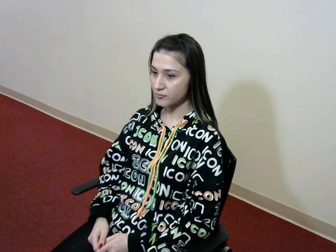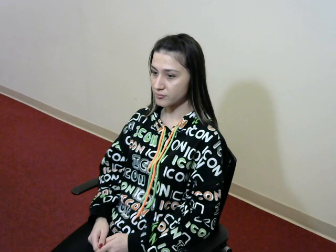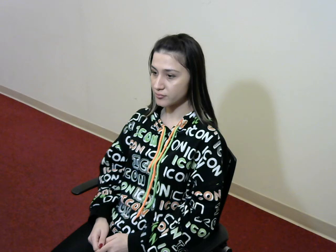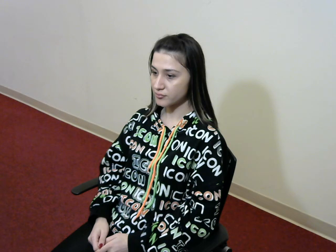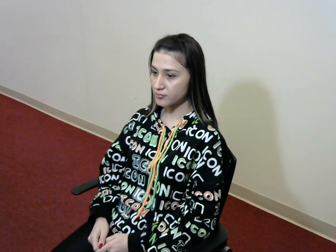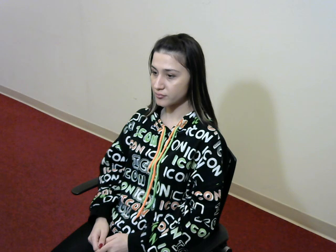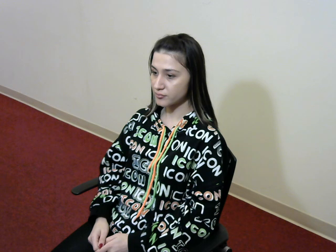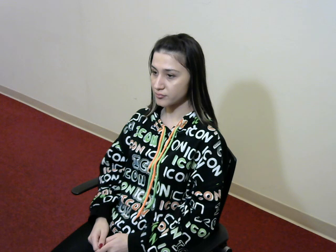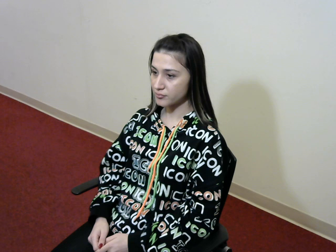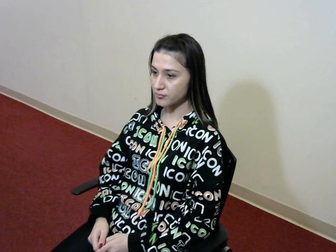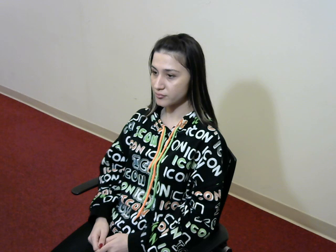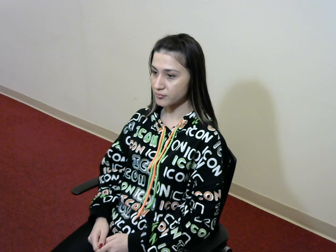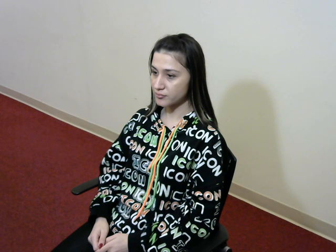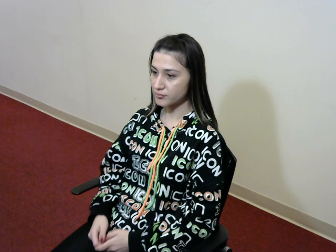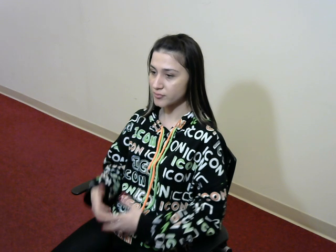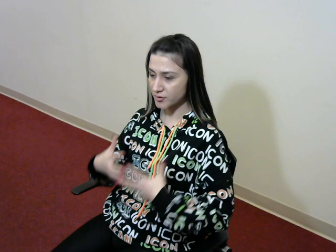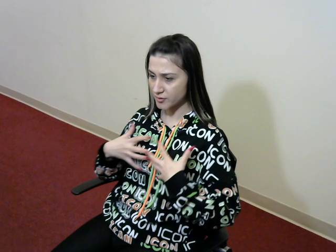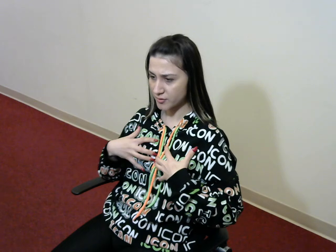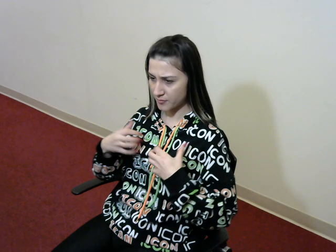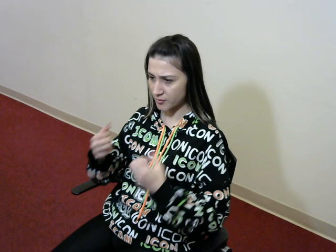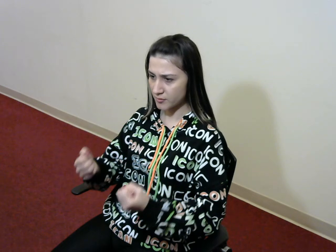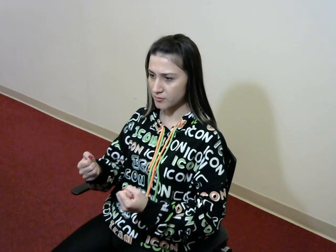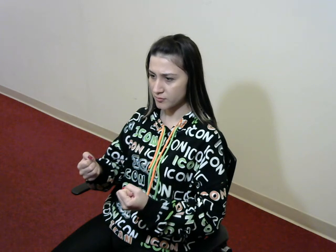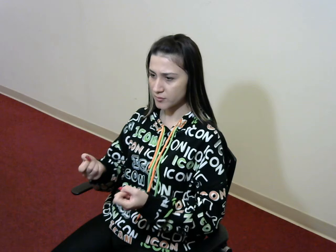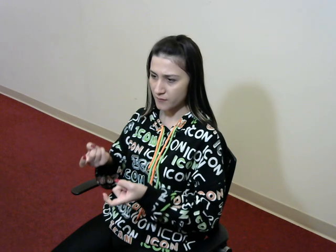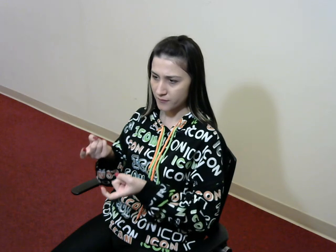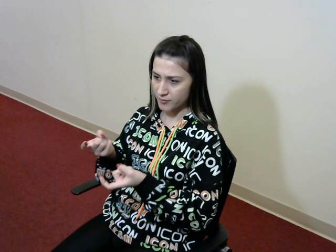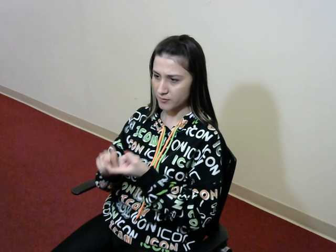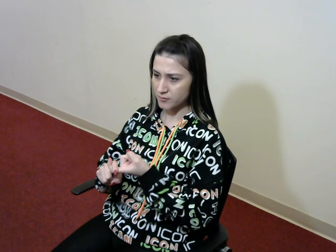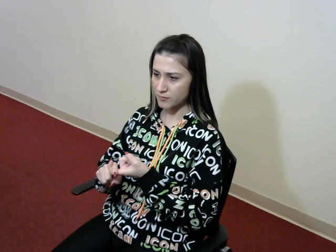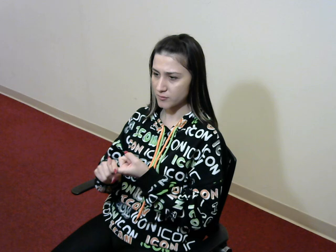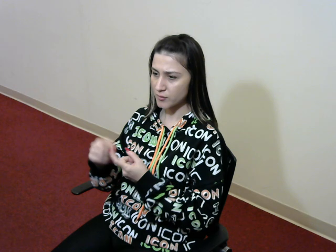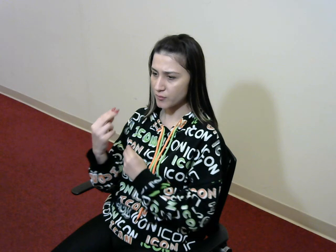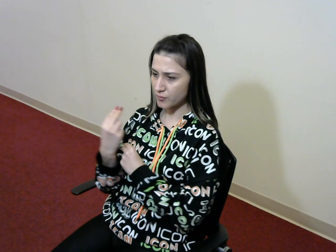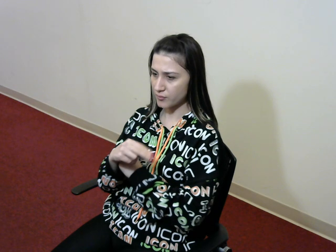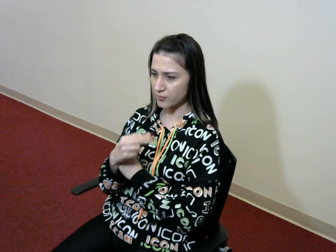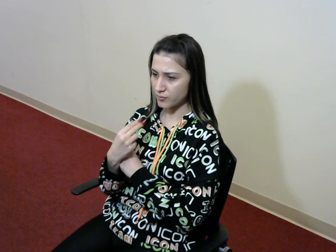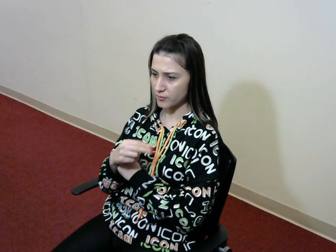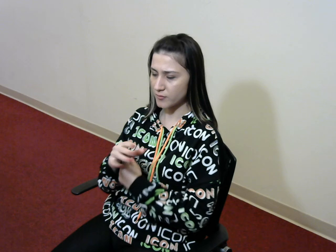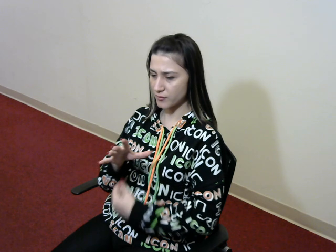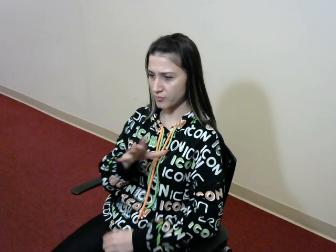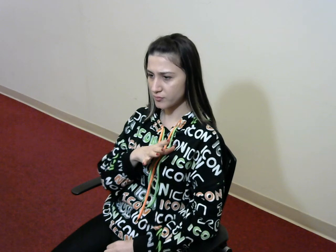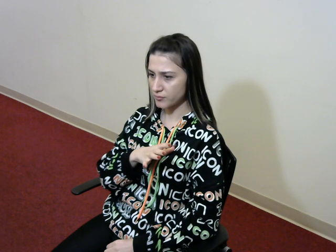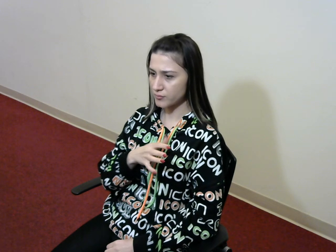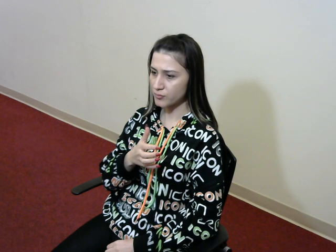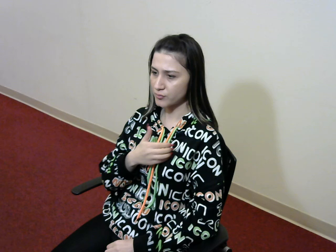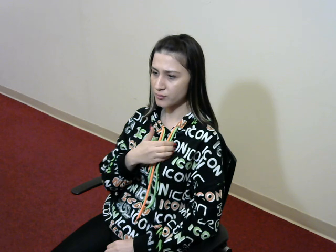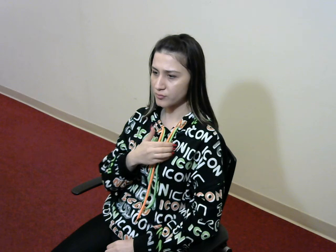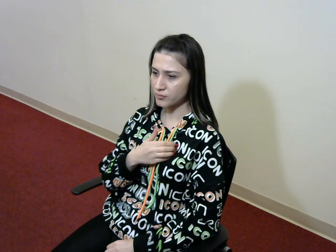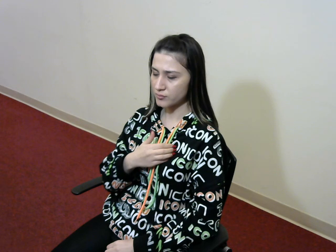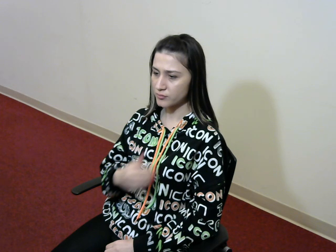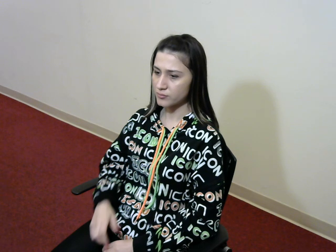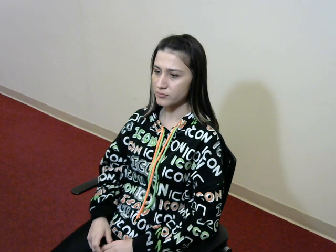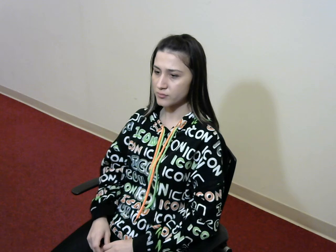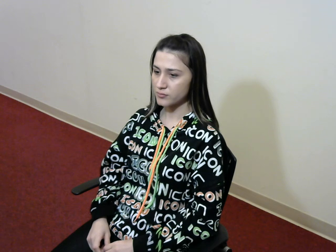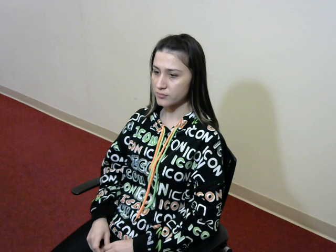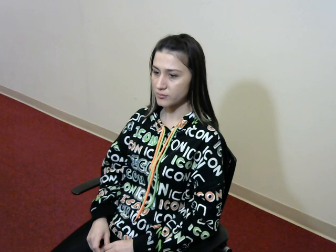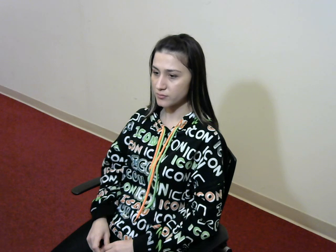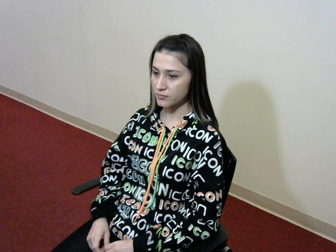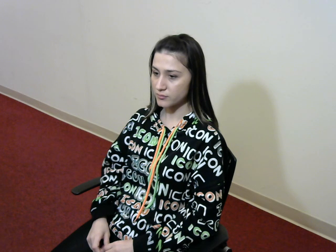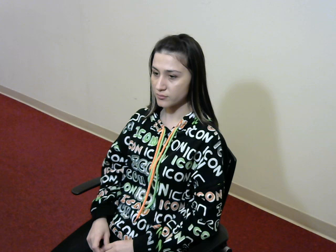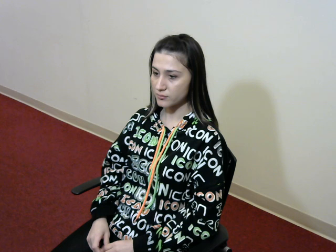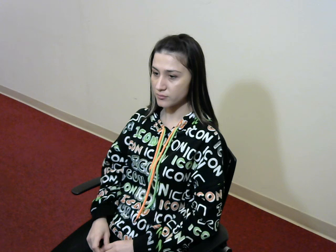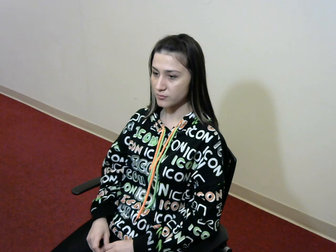Sağlamlığımla bağlı müalicə olmaq istəyirəm